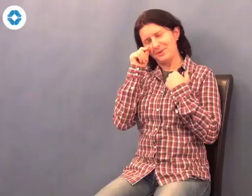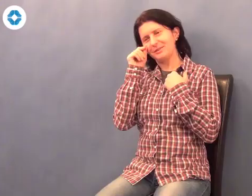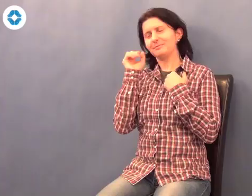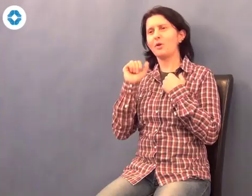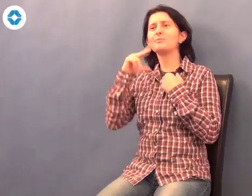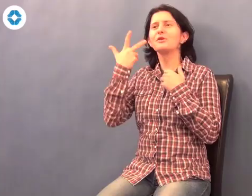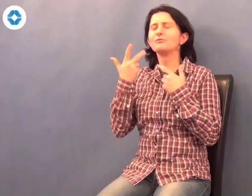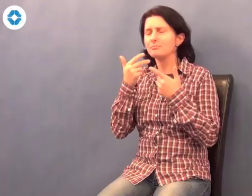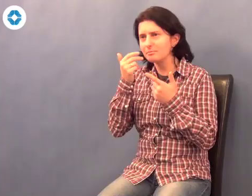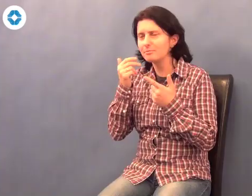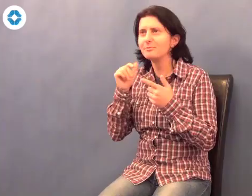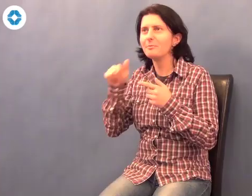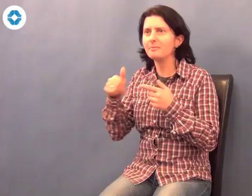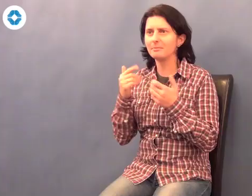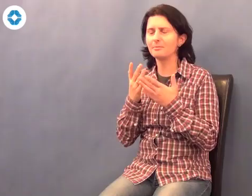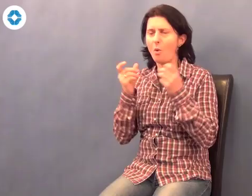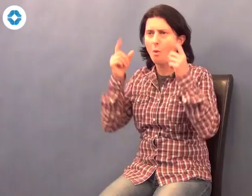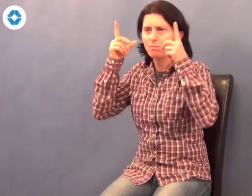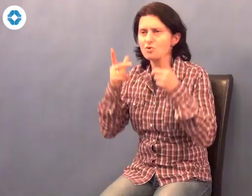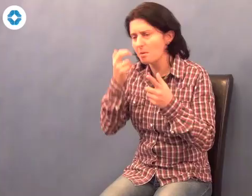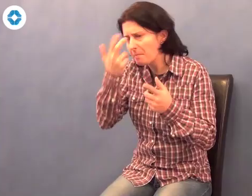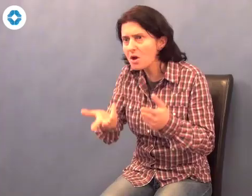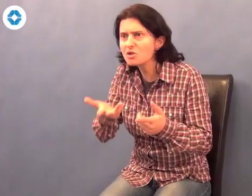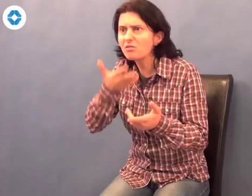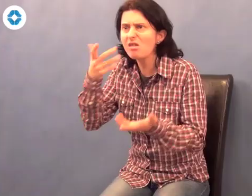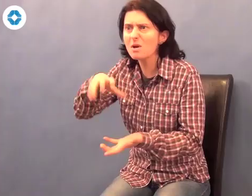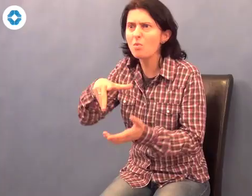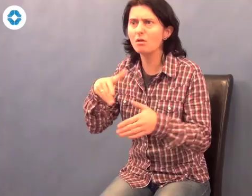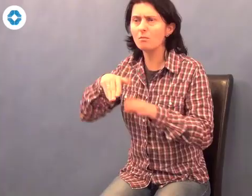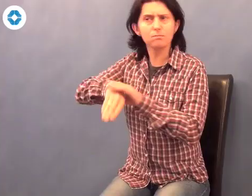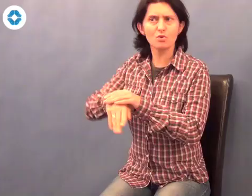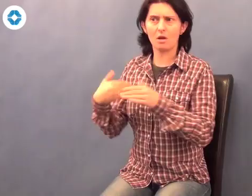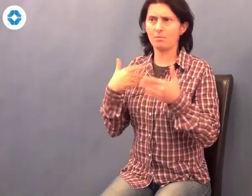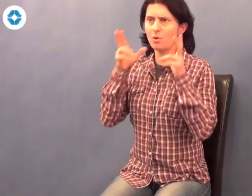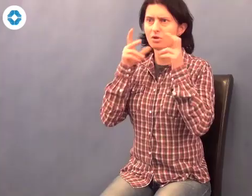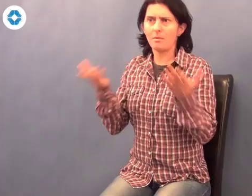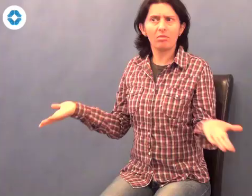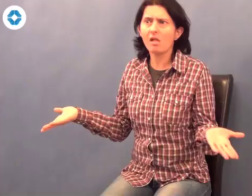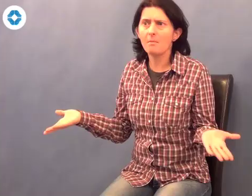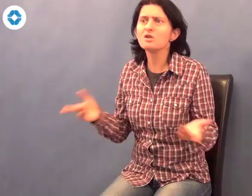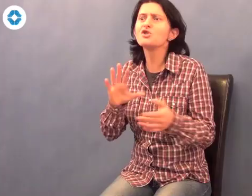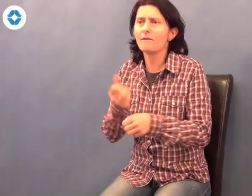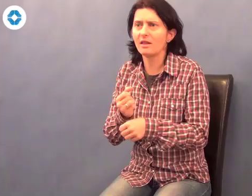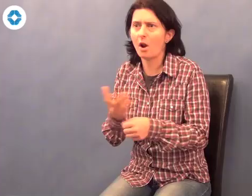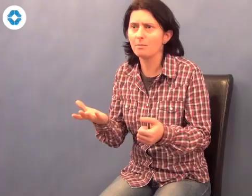Na trzecim obrazku chłopak się obudził i widzi, że słoik stoi pusty, nie ma żaby, więc co robić?